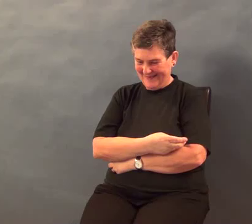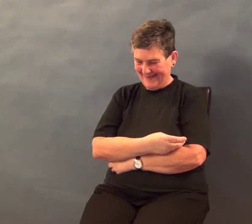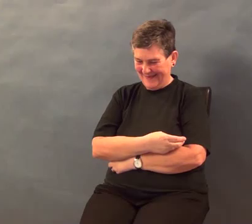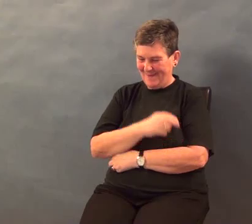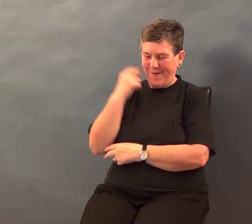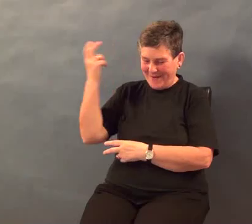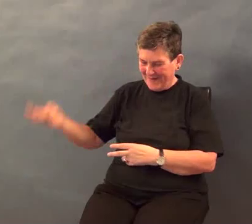Kot się przewrócił.